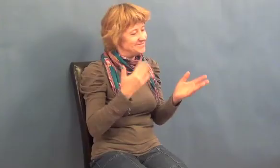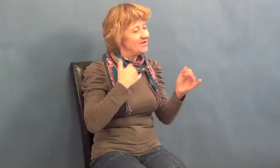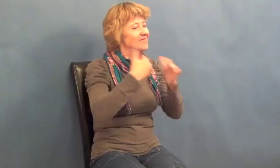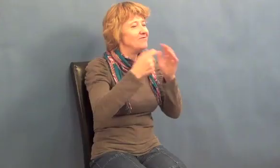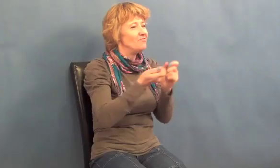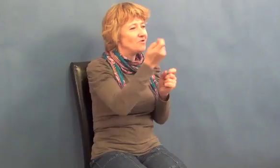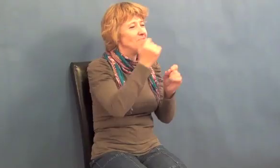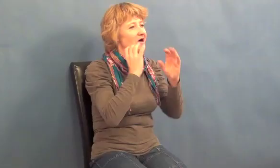Autobus jedzie na wycieczkę.